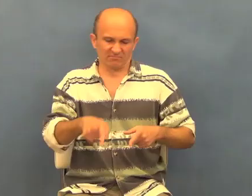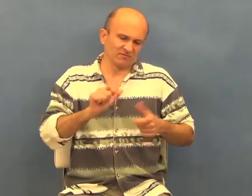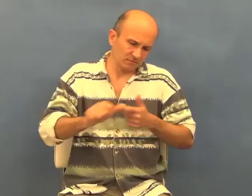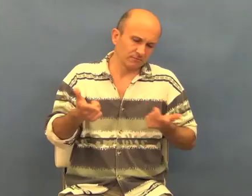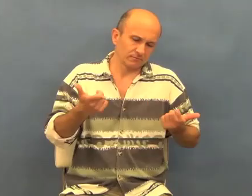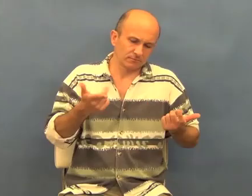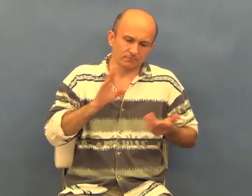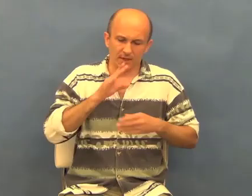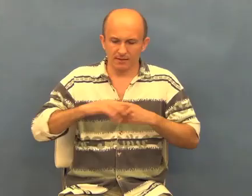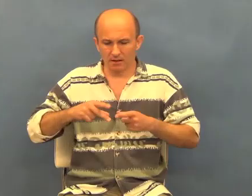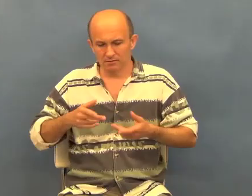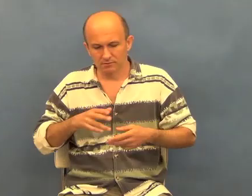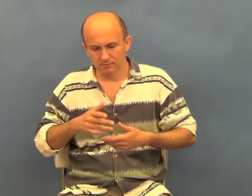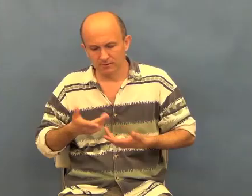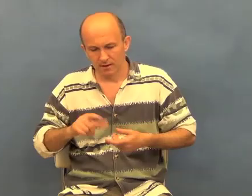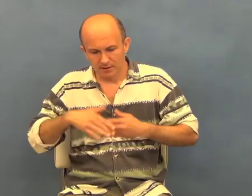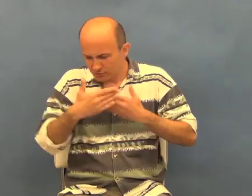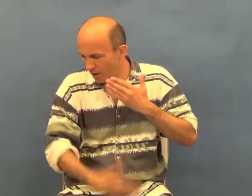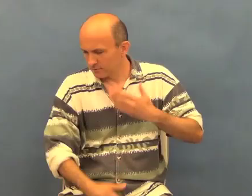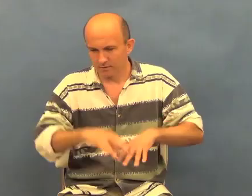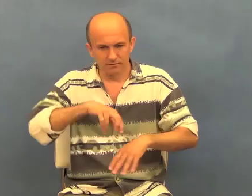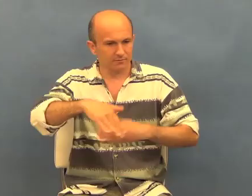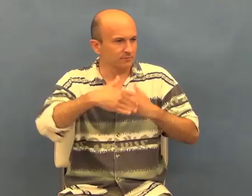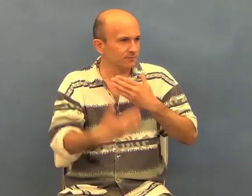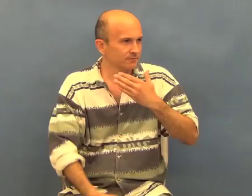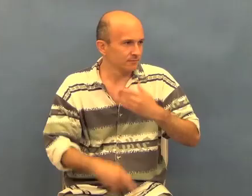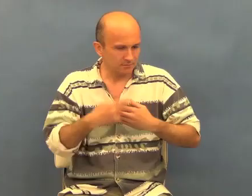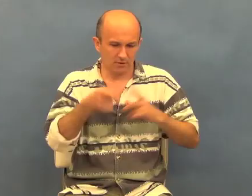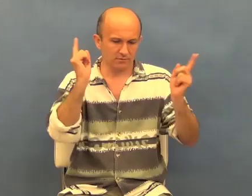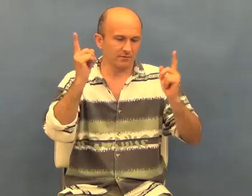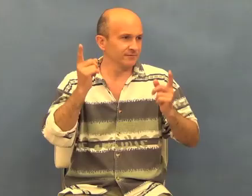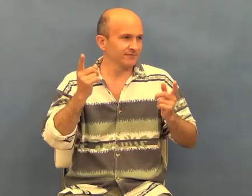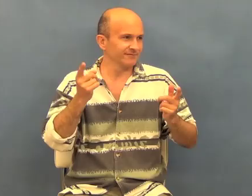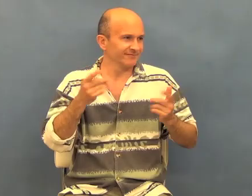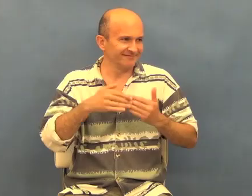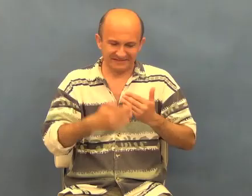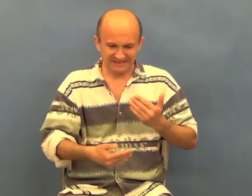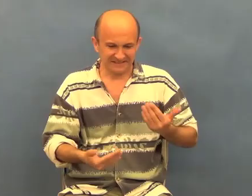To są prawdopodobnie schody i trzeba uważać, tak mówi znak.